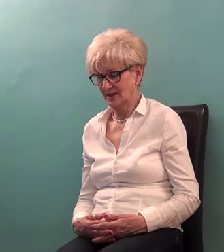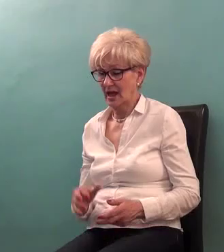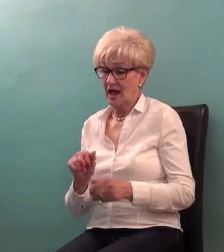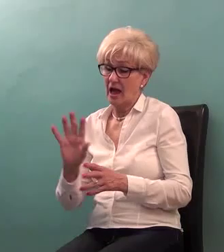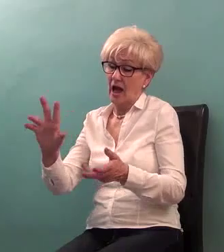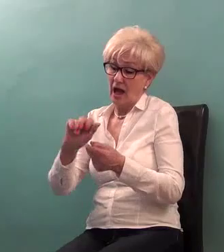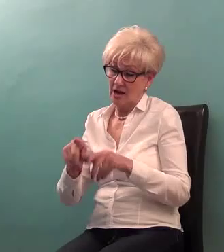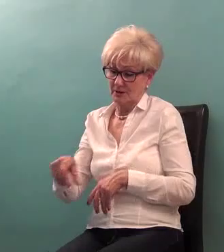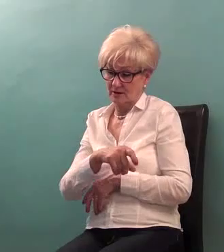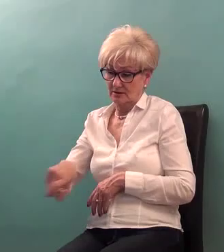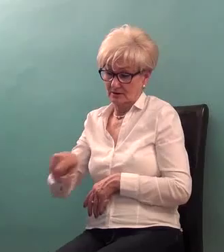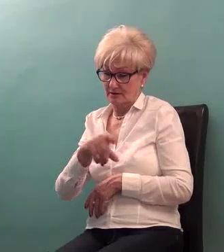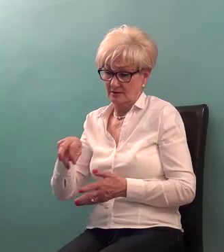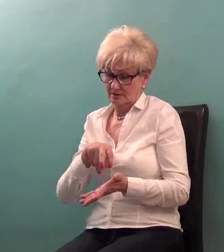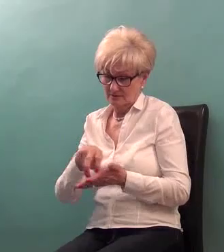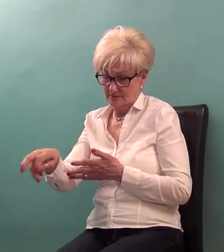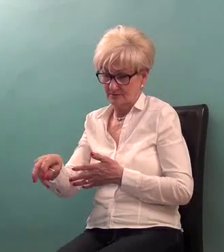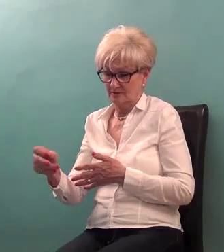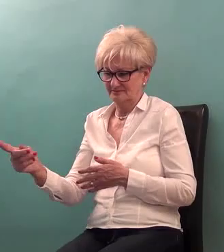Albo przejść przez przejście dla pieszych...nie wiem.